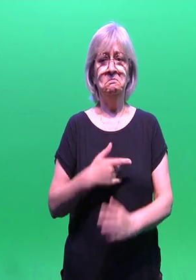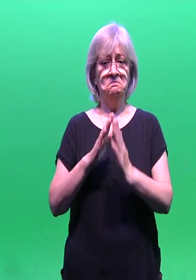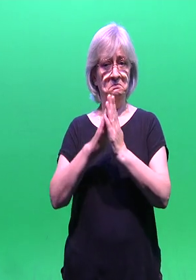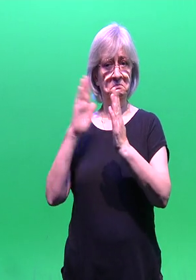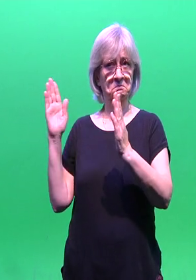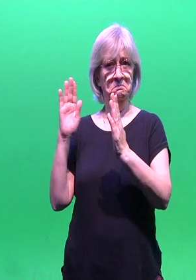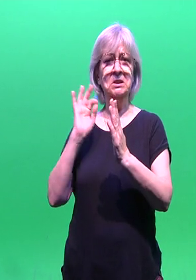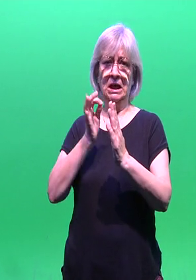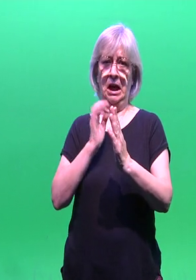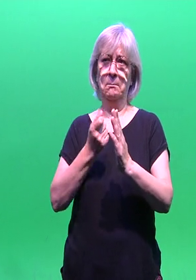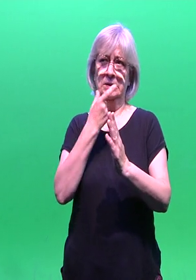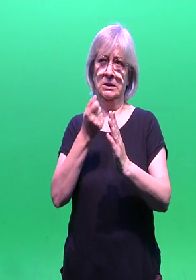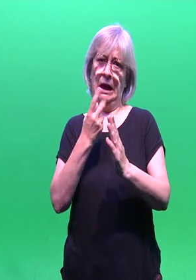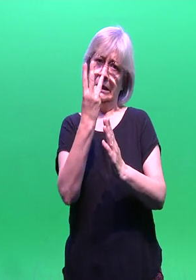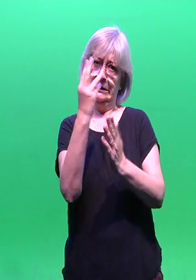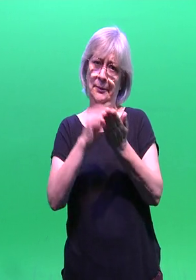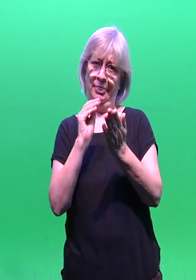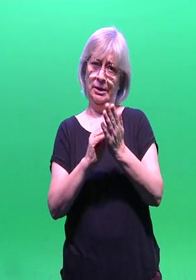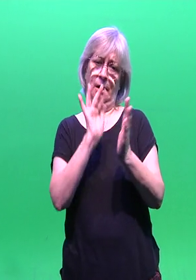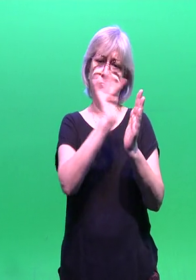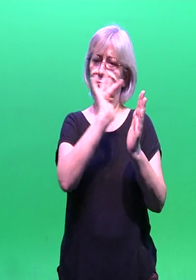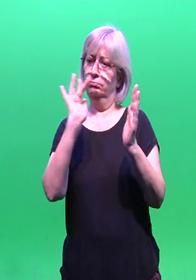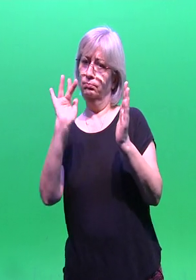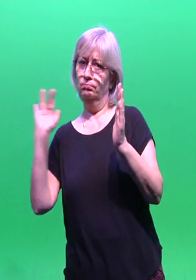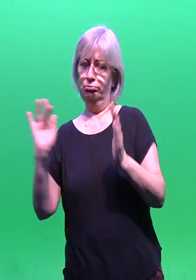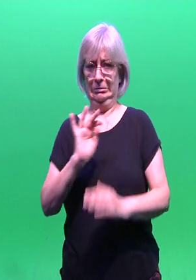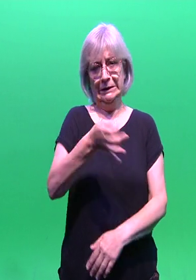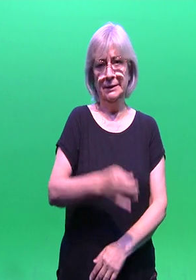Abans m'he pres la pastilla les tres vegades que cal, sí.